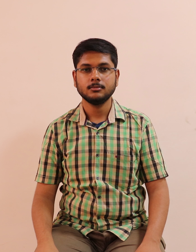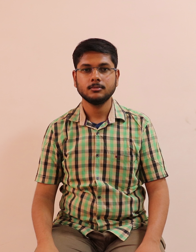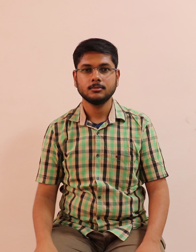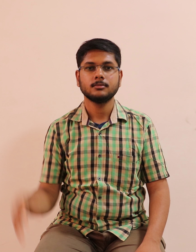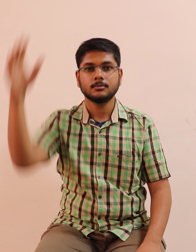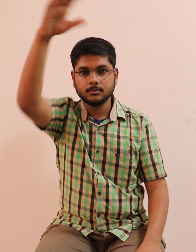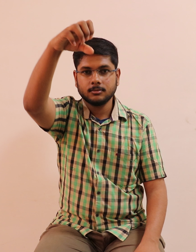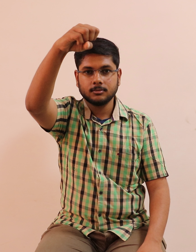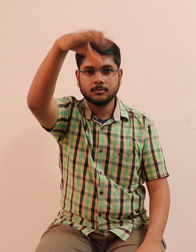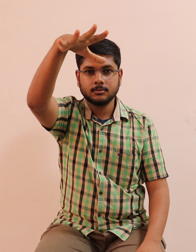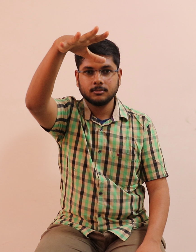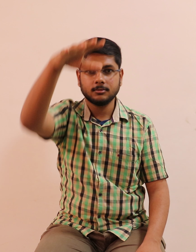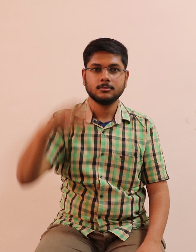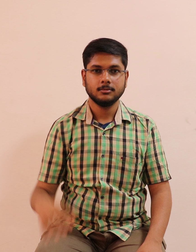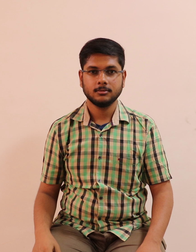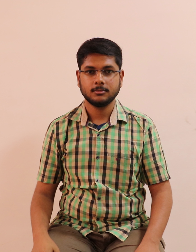turn on light turn off light